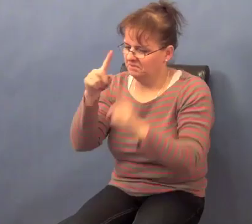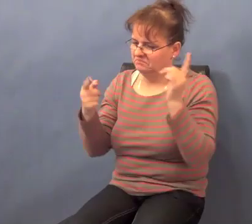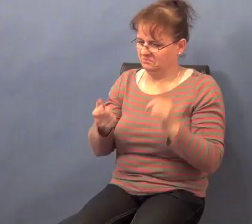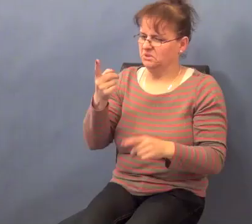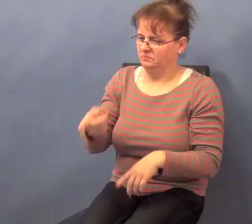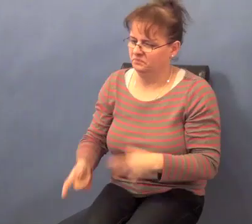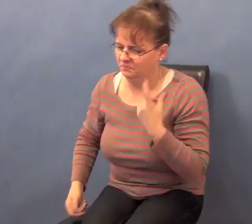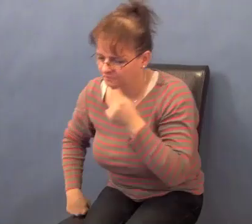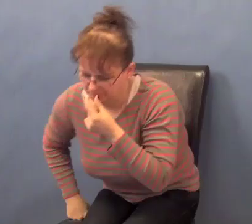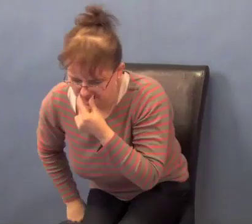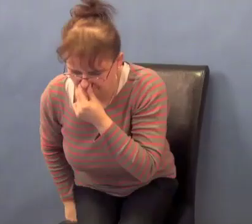Dziwny ten znak, dziwny.